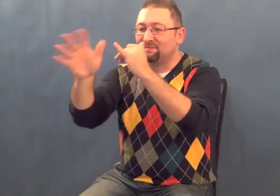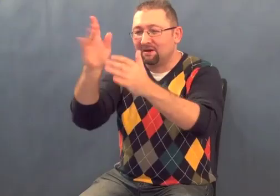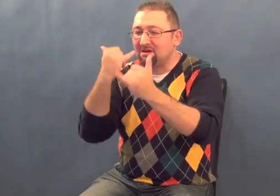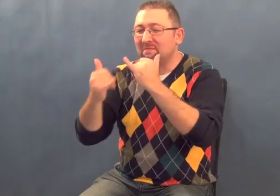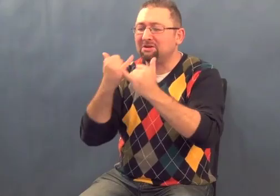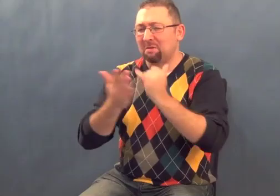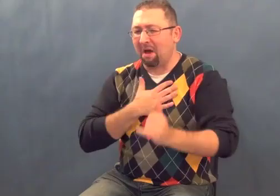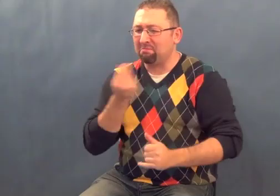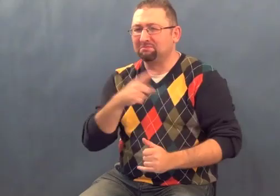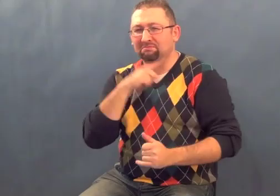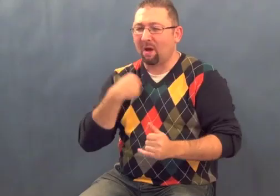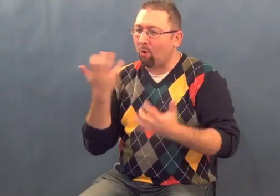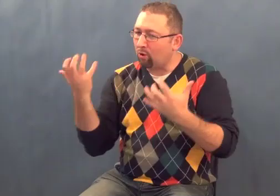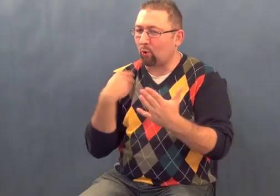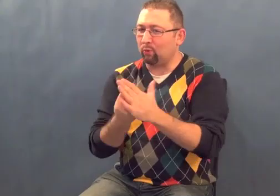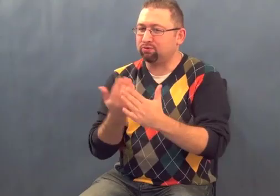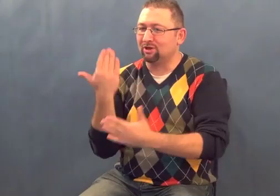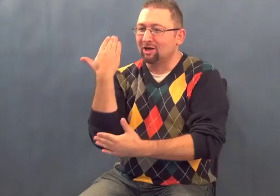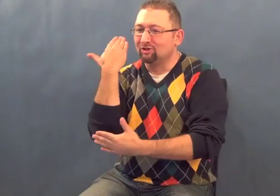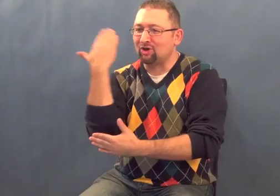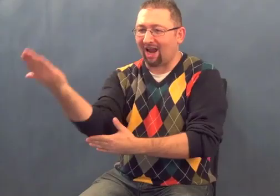Jeżeli będę miał dużo pieniędzy, mam ochotę kupić jacht.